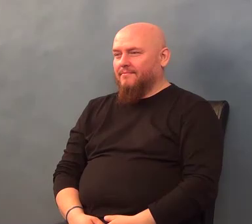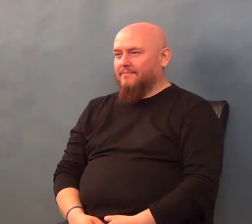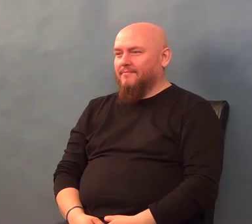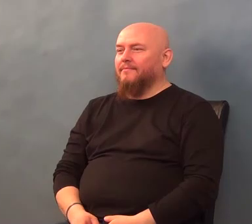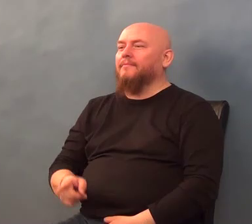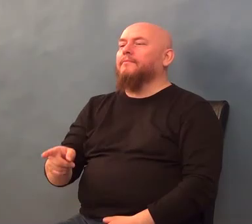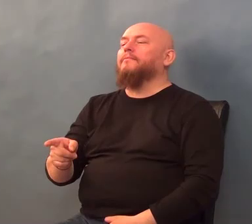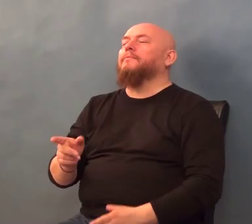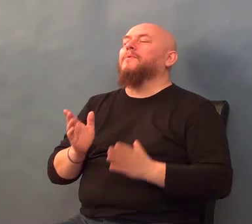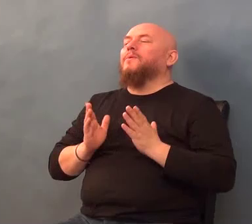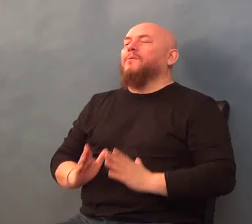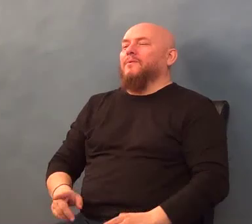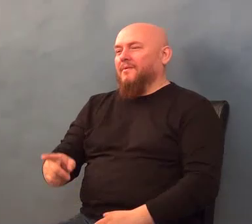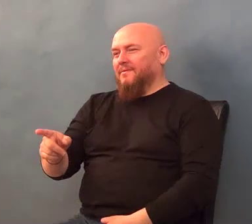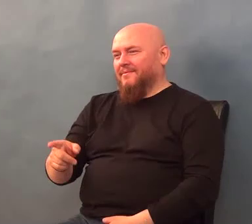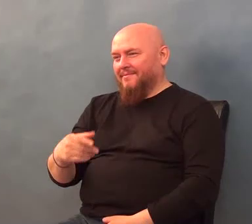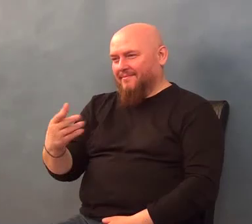Ty szczupła jesteś.